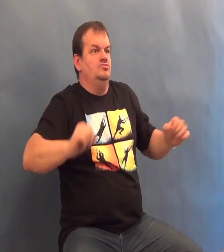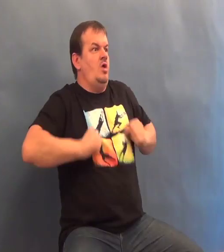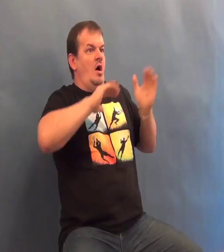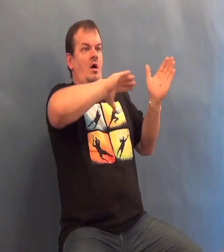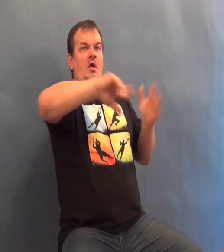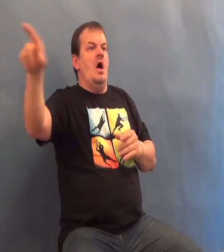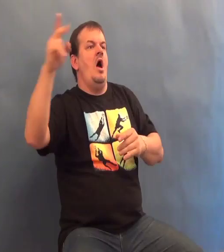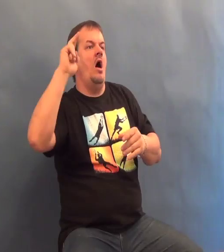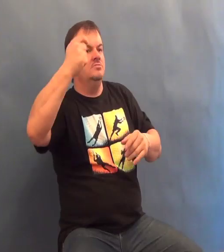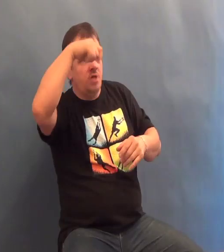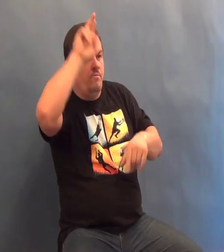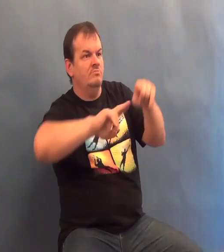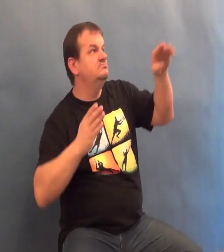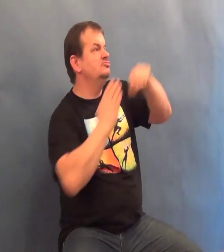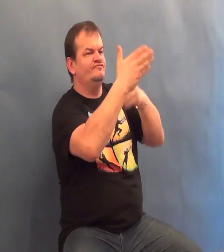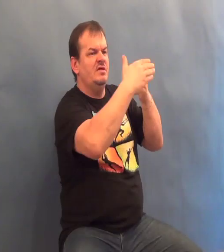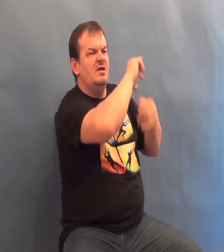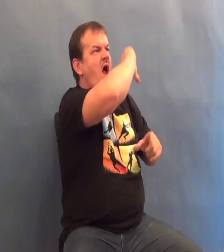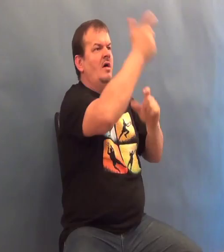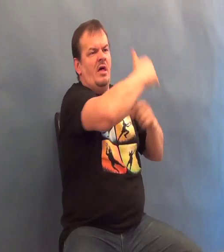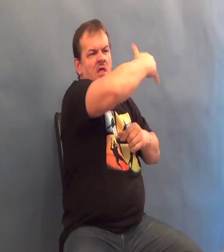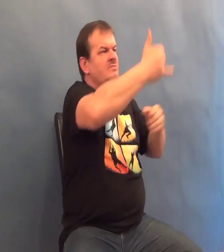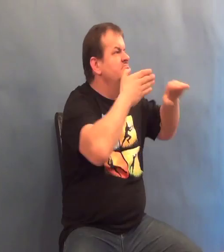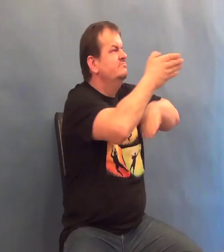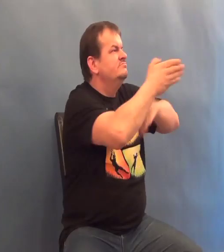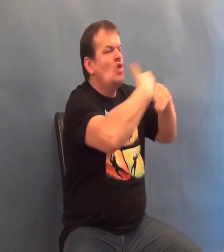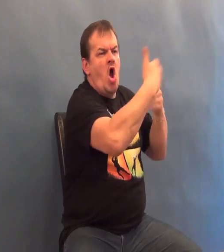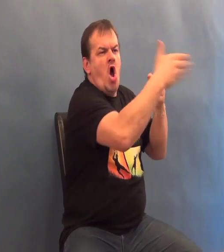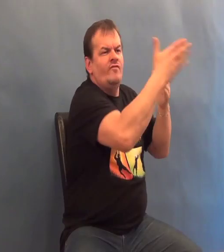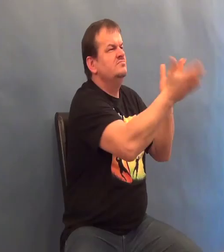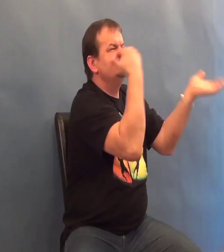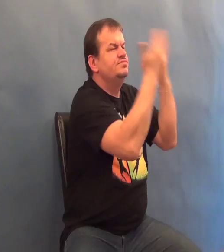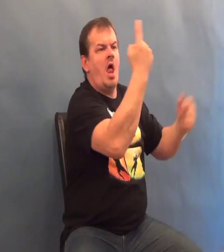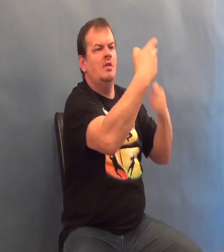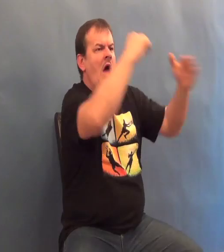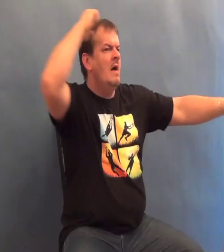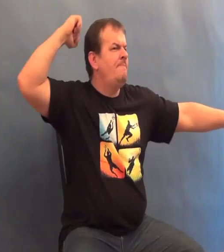A Ci ze straży pożarnej, policji wchodzą na górę, sprawdzają wszystkie pokoje, otwierają drzwi, ale jedne są zamknięte, i walą w nie. To pokój tego głuchego.